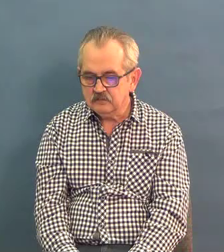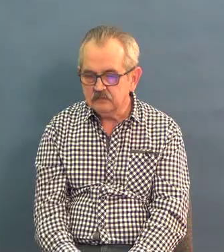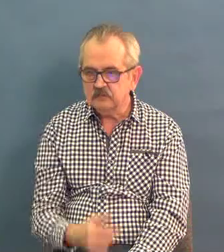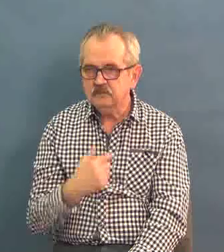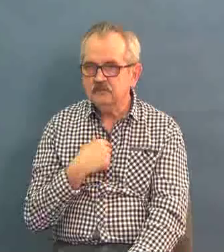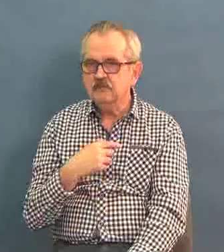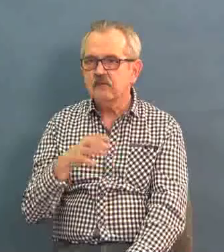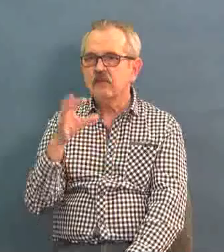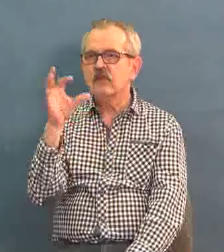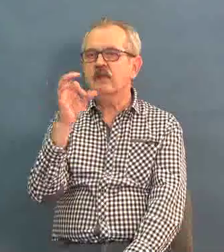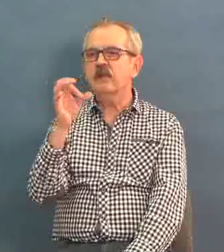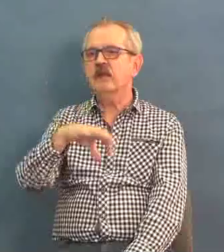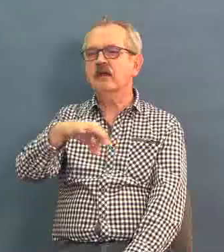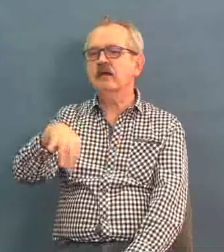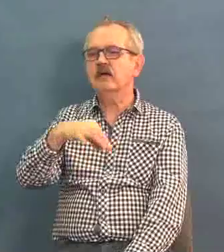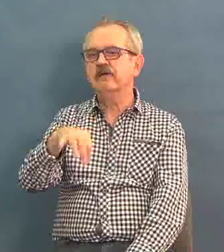Ja w środę gotuję.